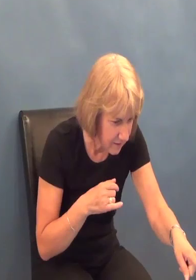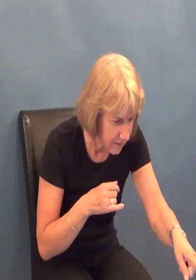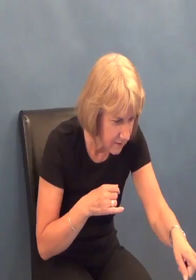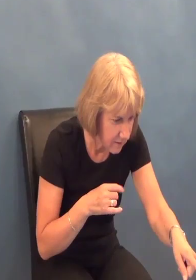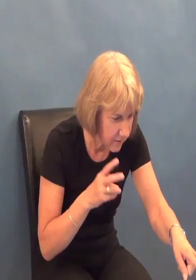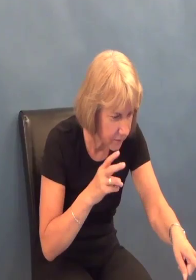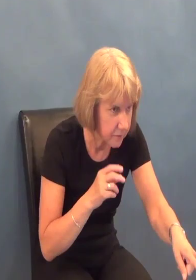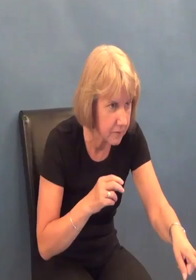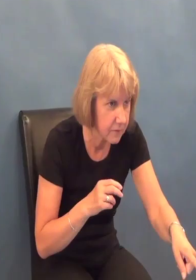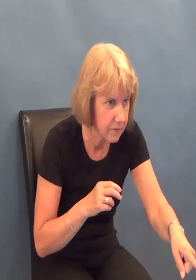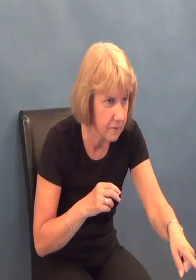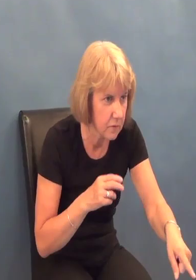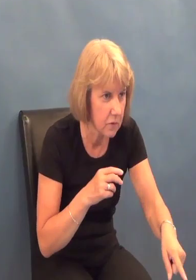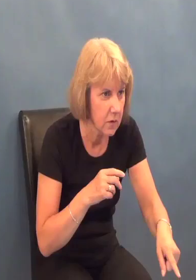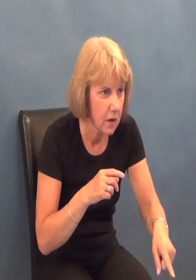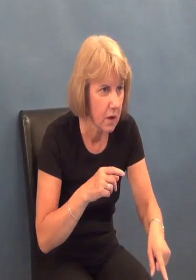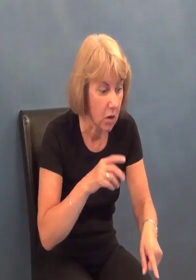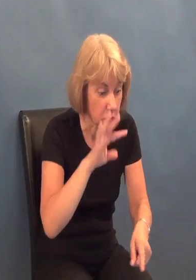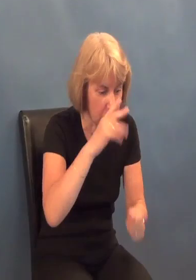Piąt... wtor...